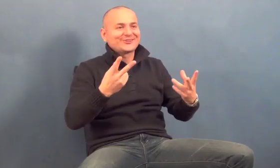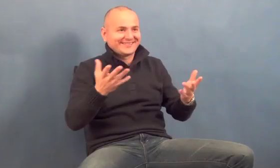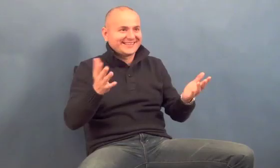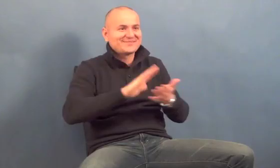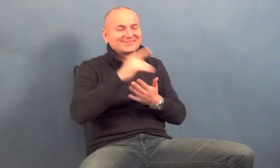Ubrany jak duch.